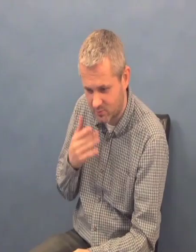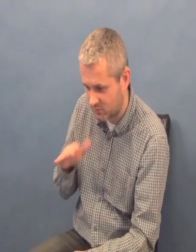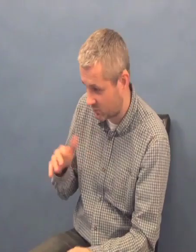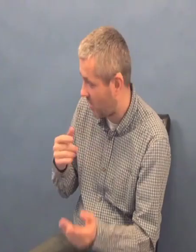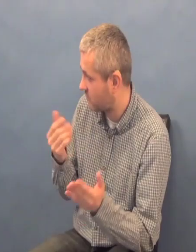Tam nie ma miejsca.